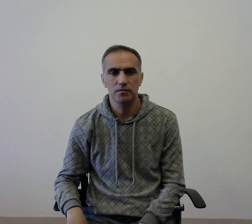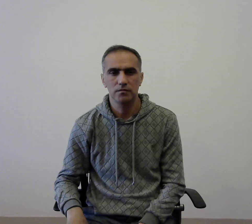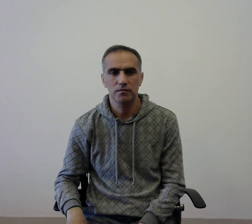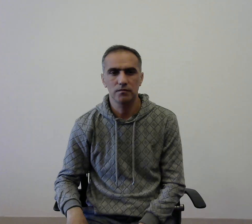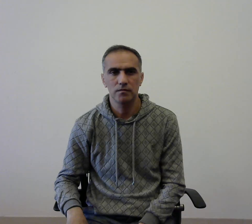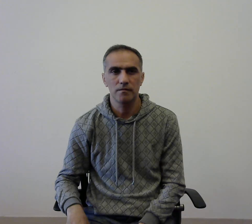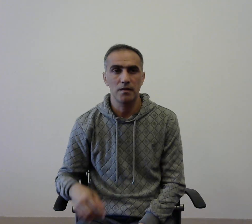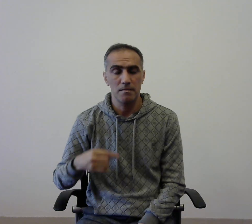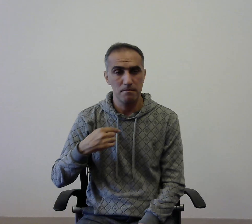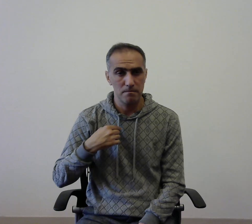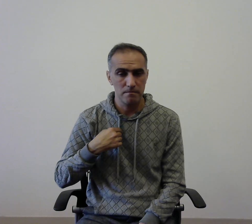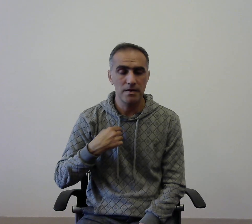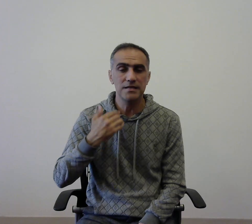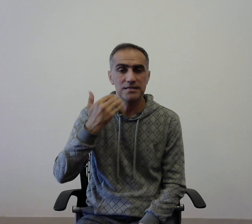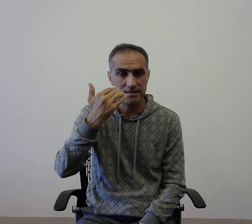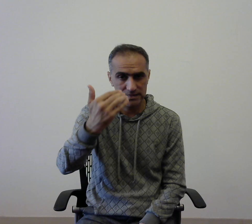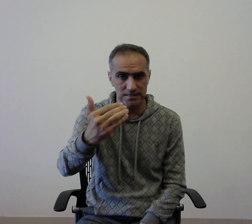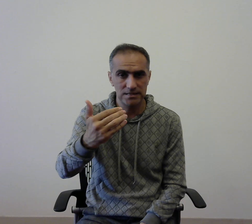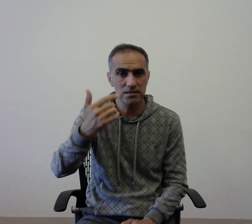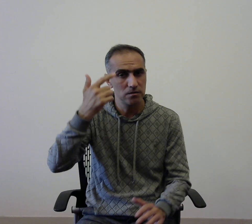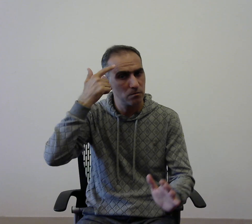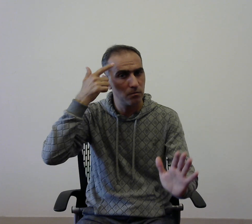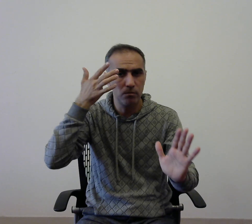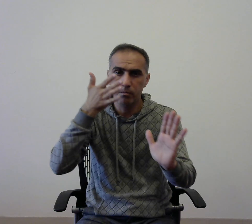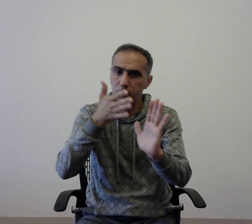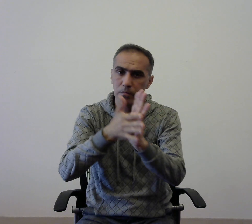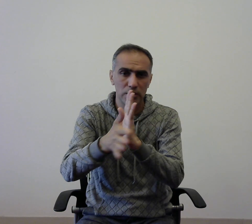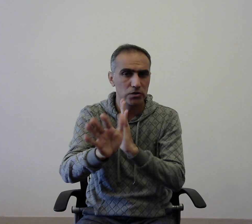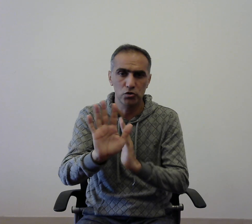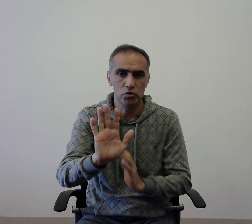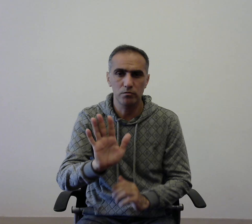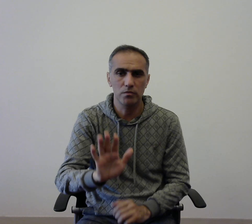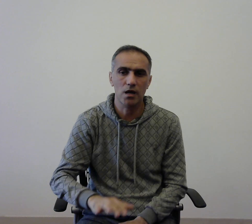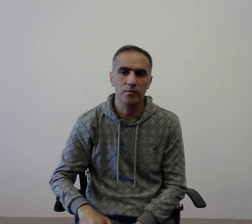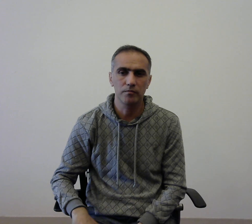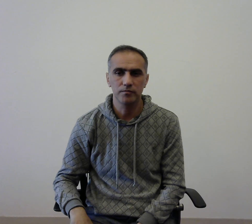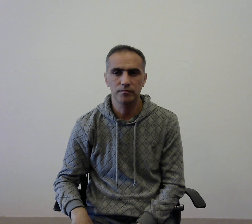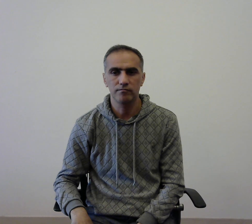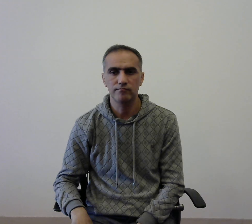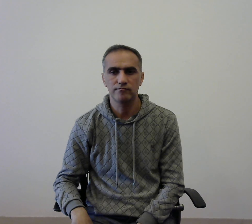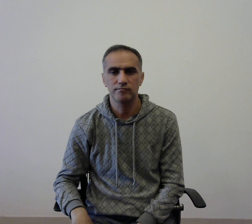Mən sizi başa düşmürəm